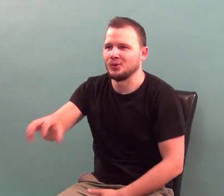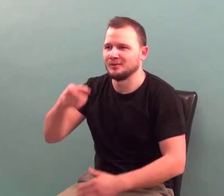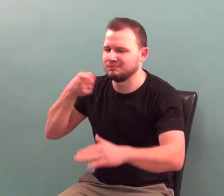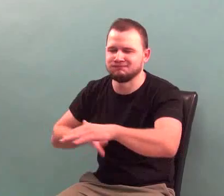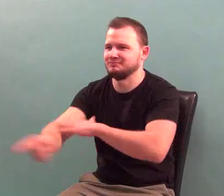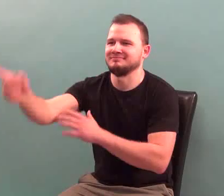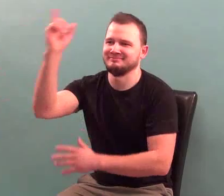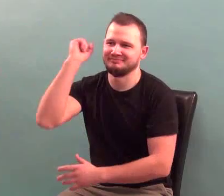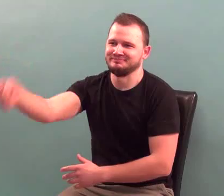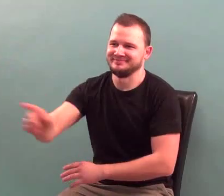Wtacza się do środka.